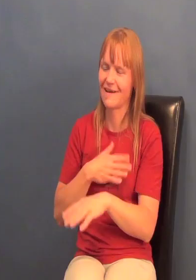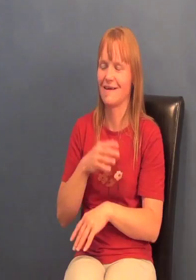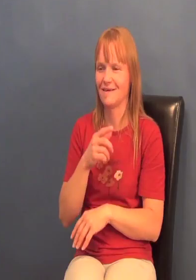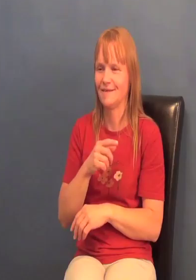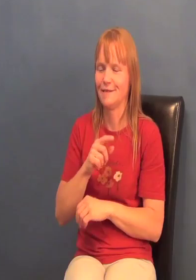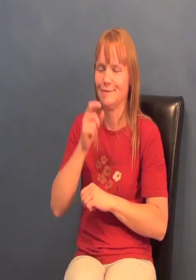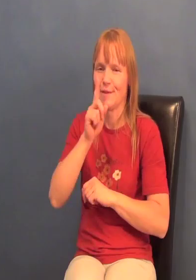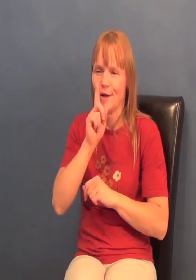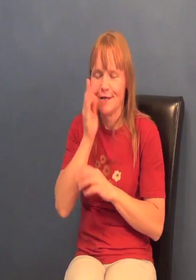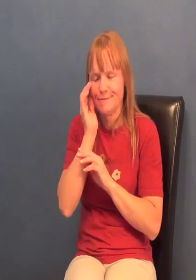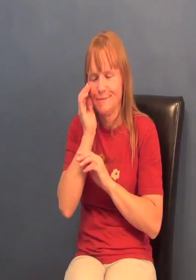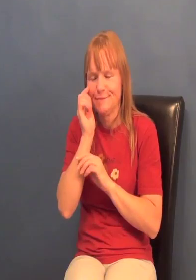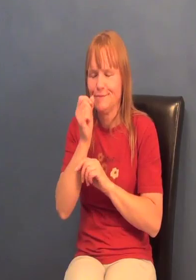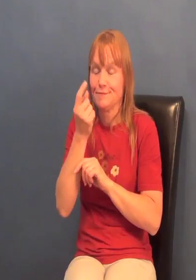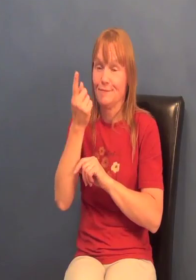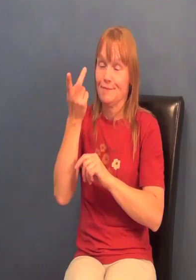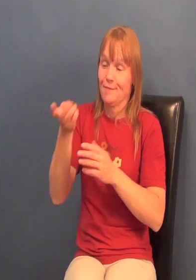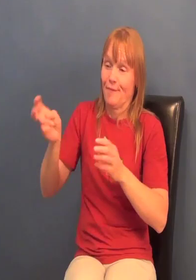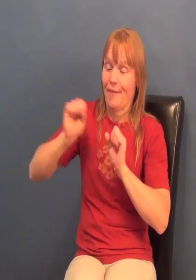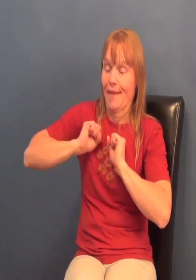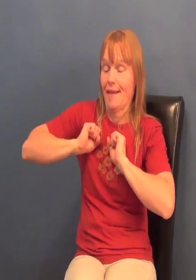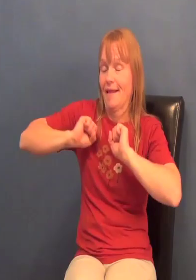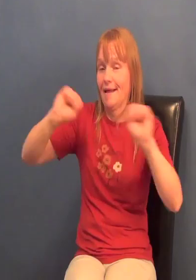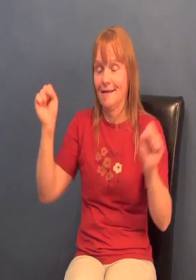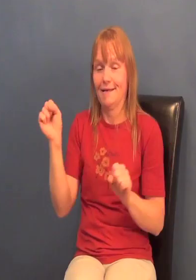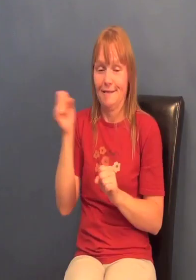A ten mężczyzna co spał, budzi się, wstaje.